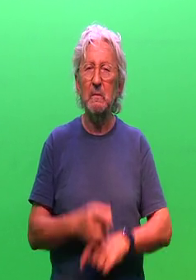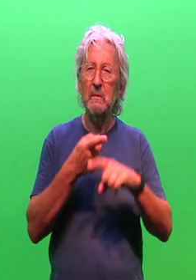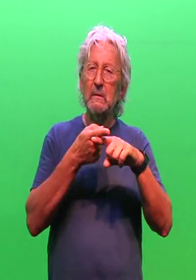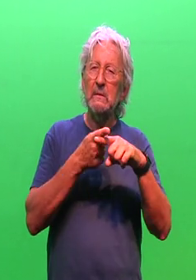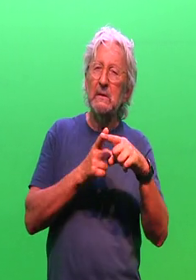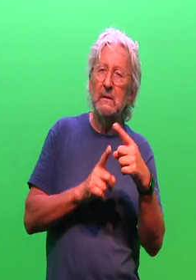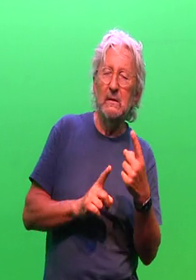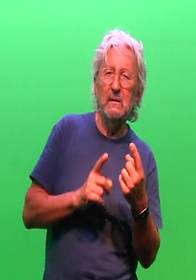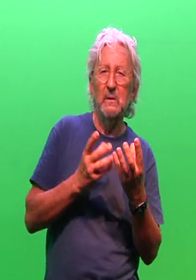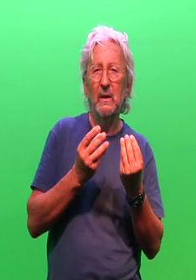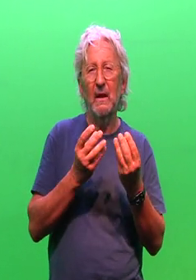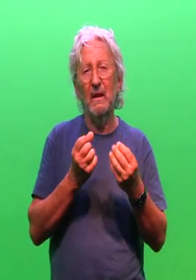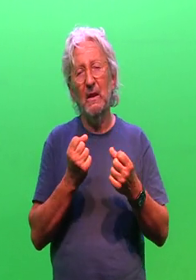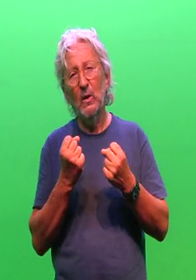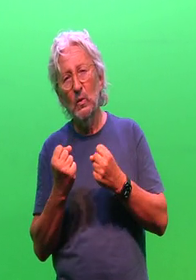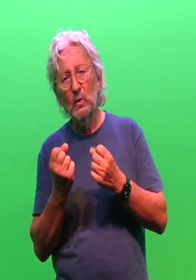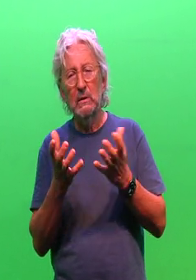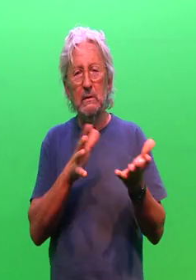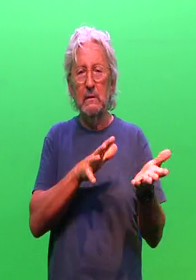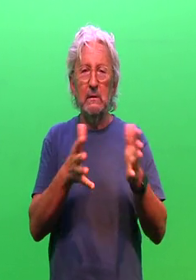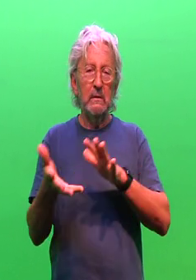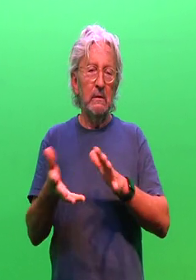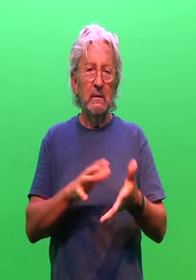Una mica tova i una mica dura, més o menys.